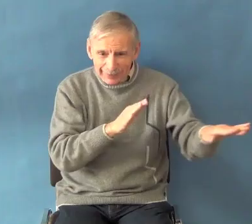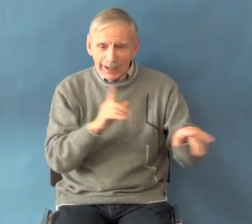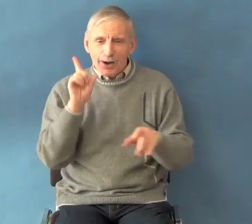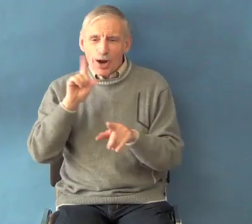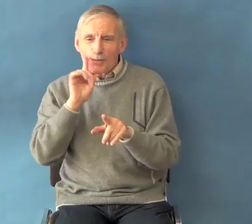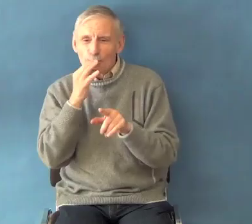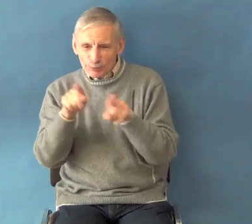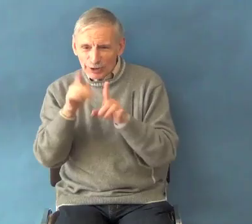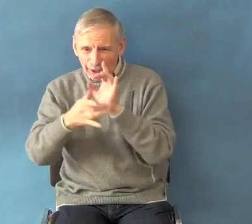Młody chłopak też ma rower.